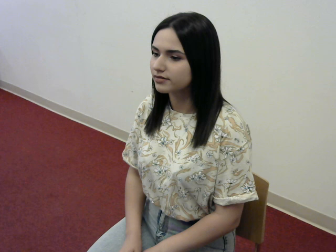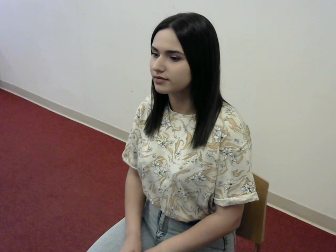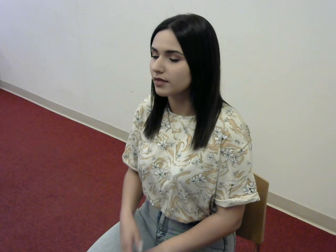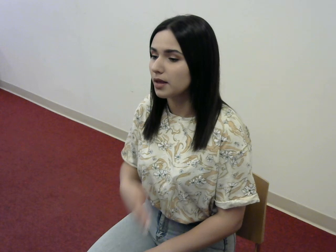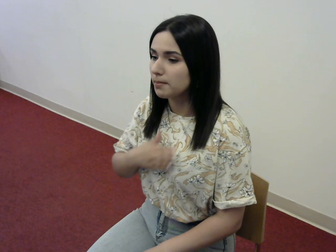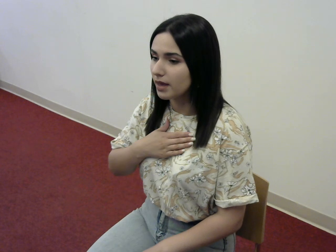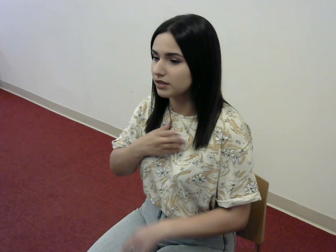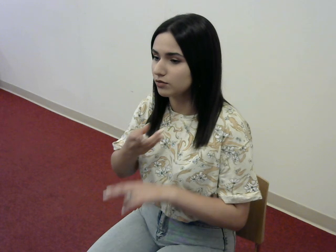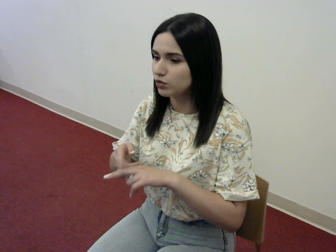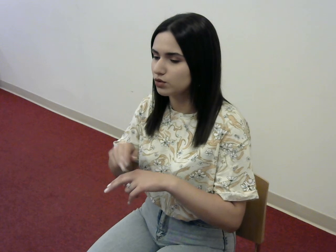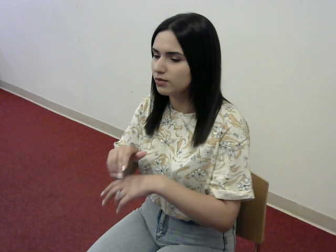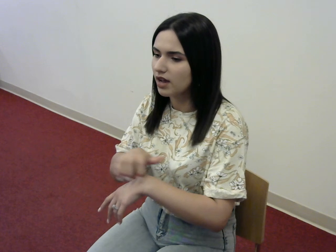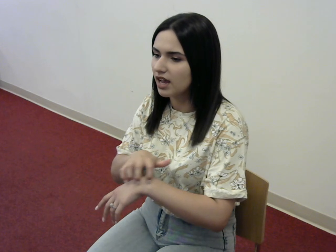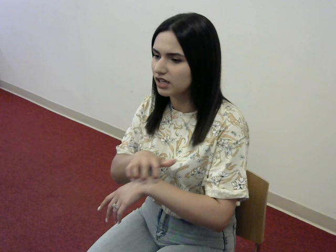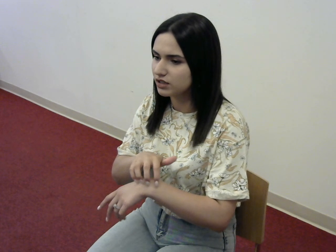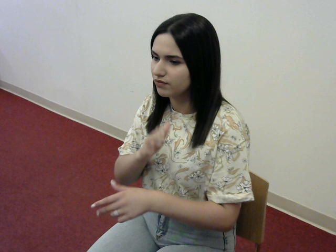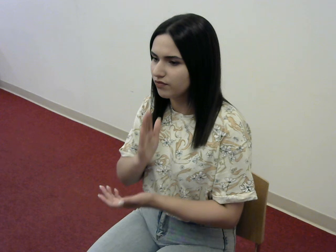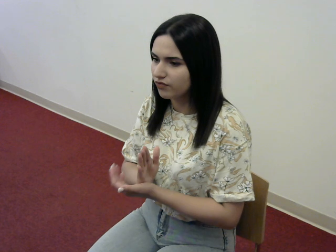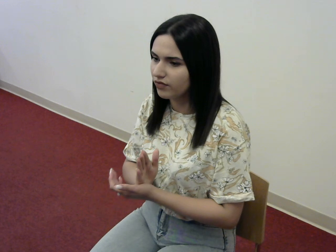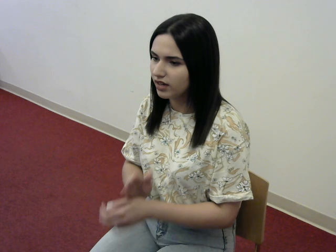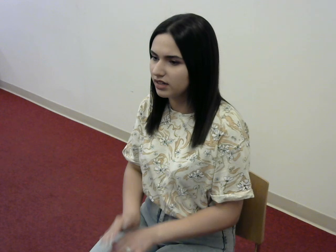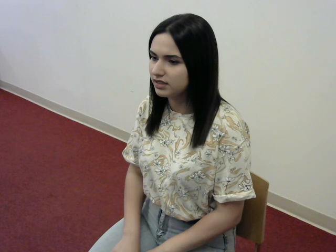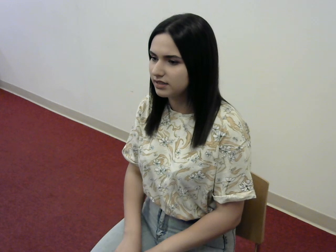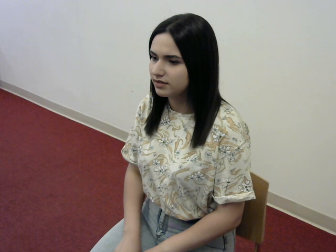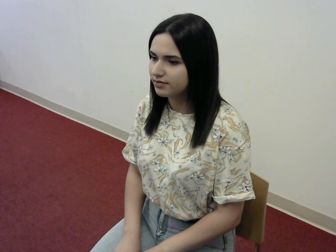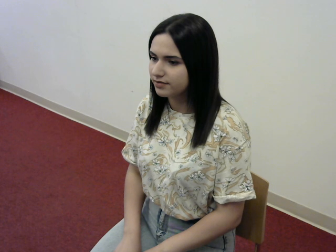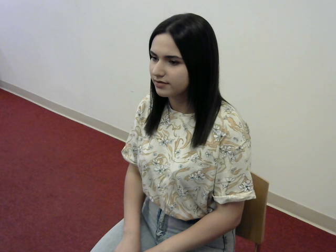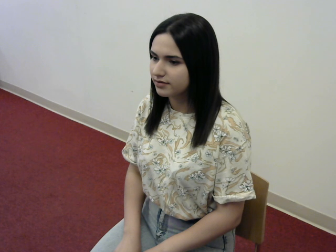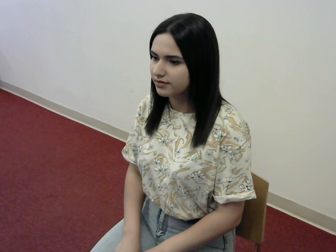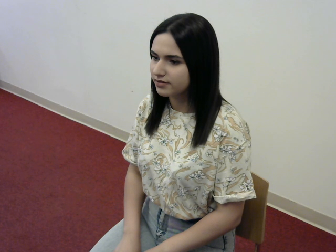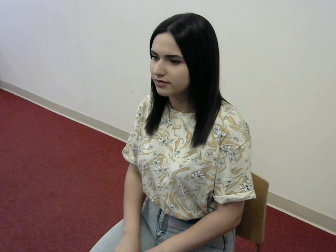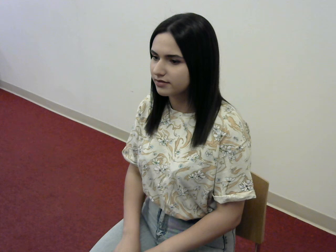Mənim buna alergiyam var